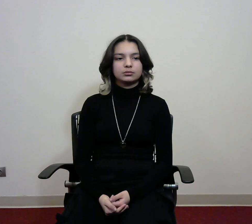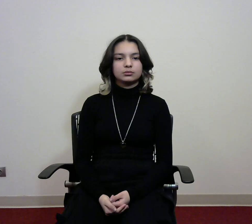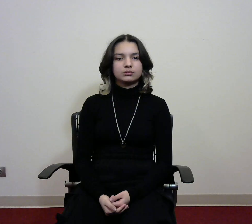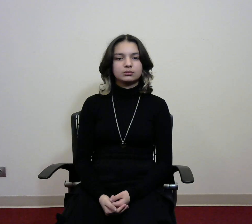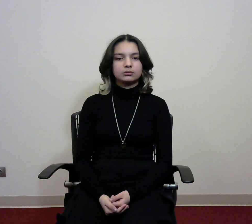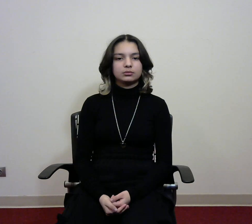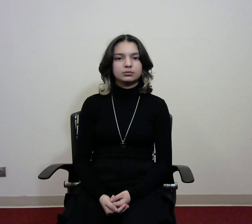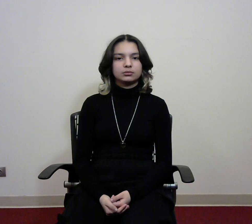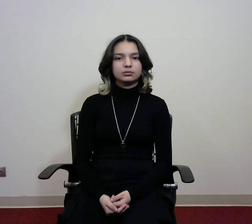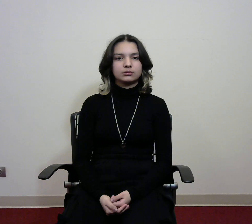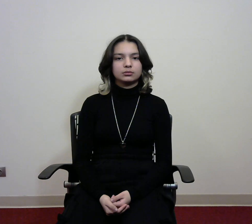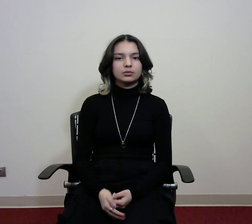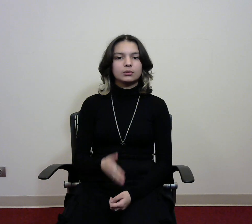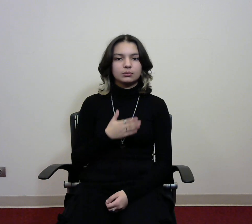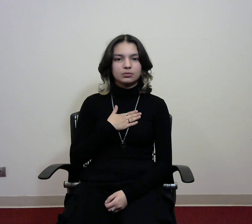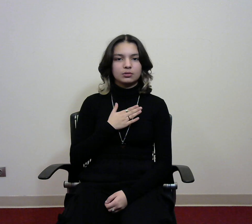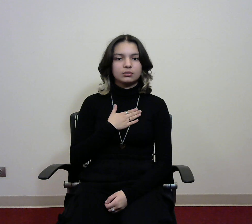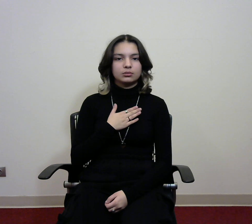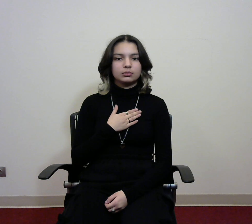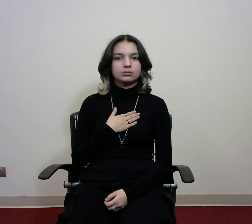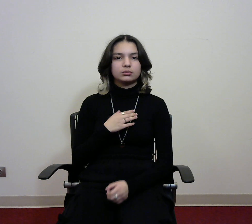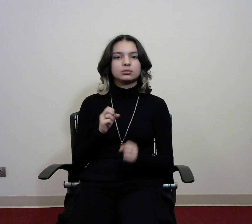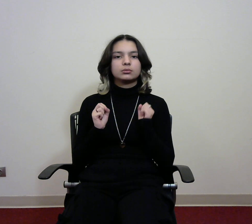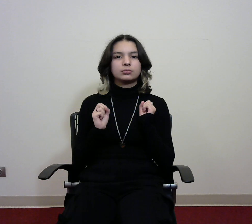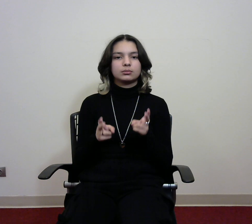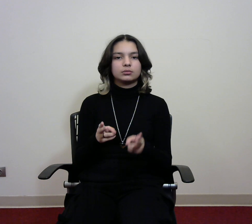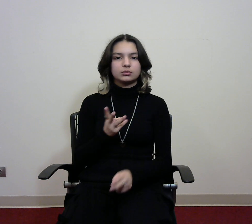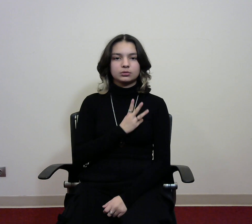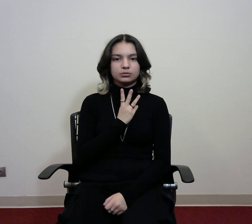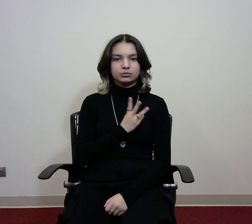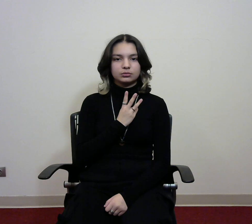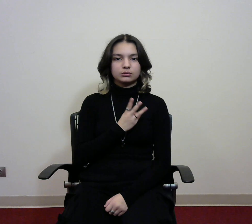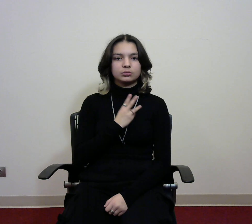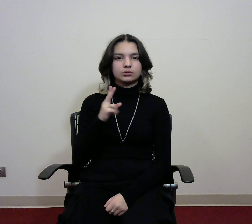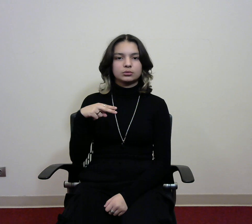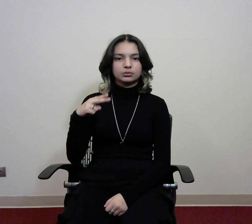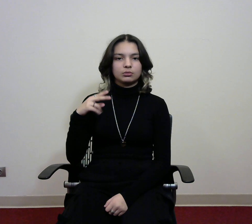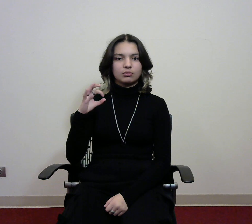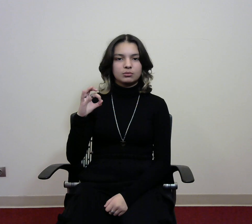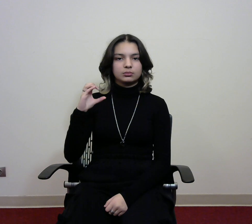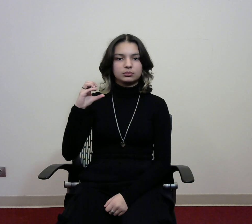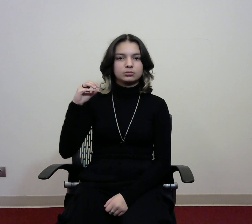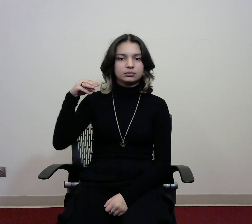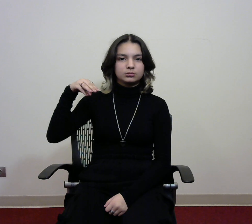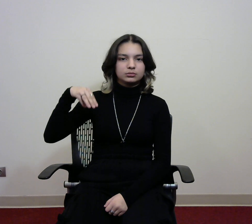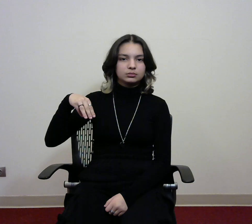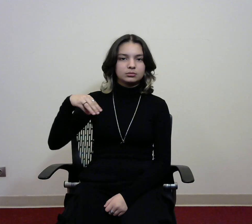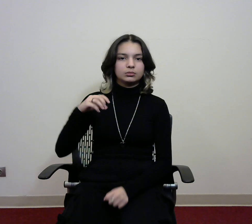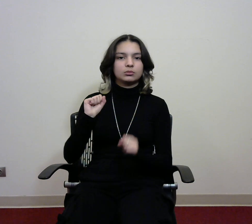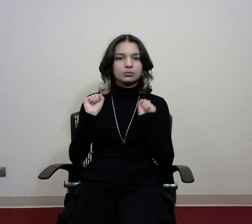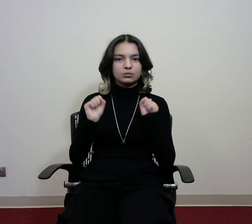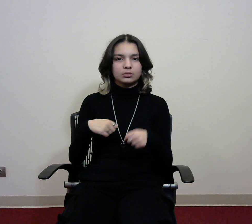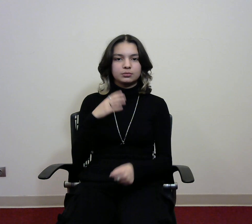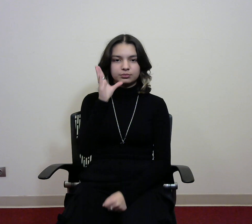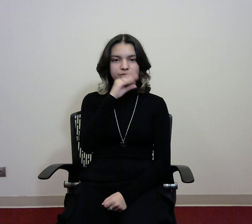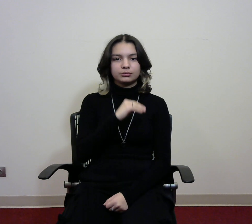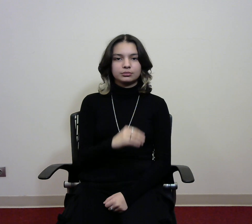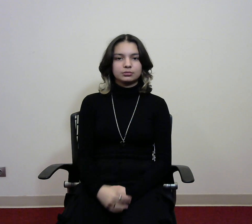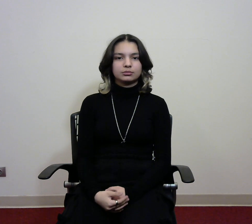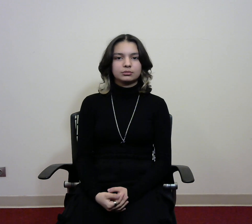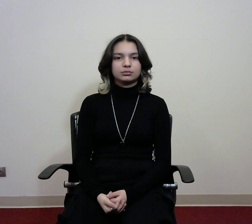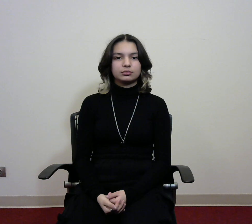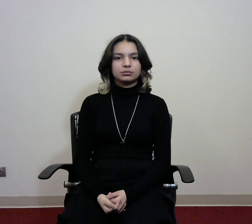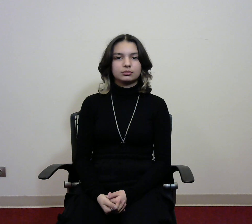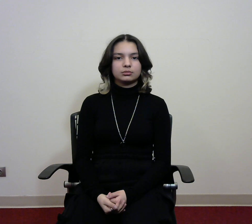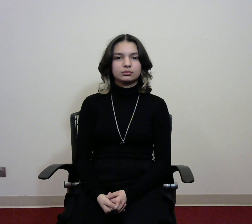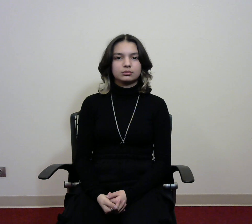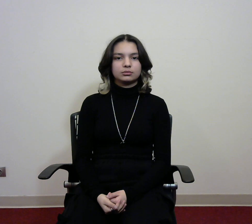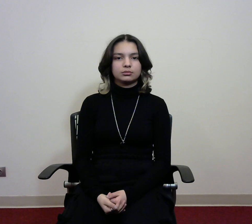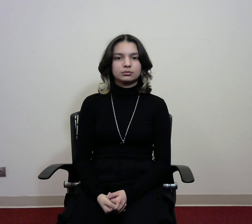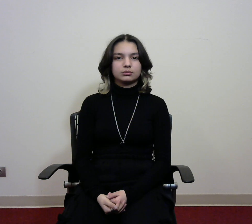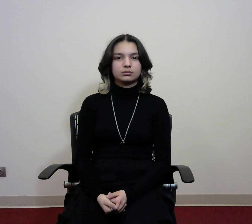Mən necə könüllü DOST ola bilərəm?